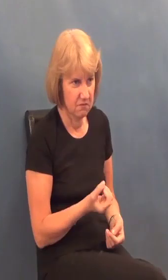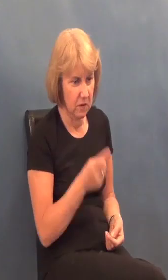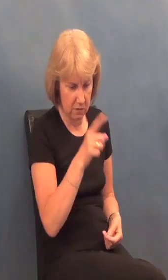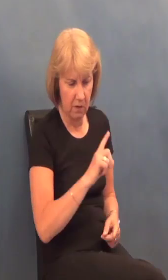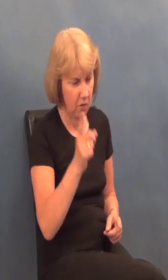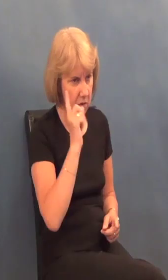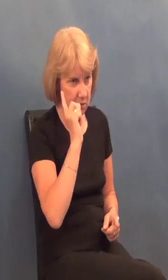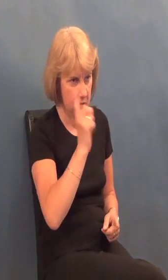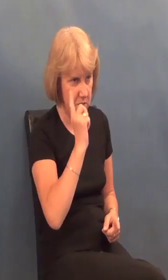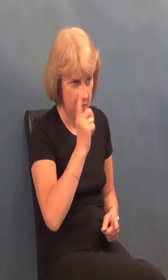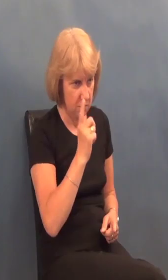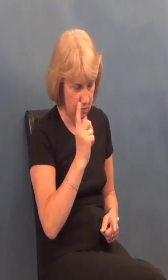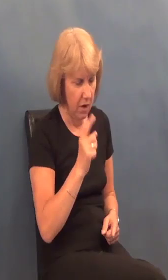Tak, ten wykrzyknik oznacza, że nie wolno, że jest zakaz.